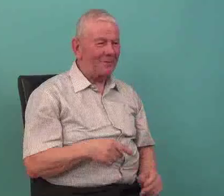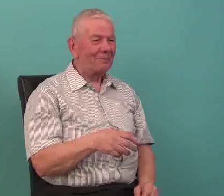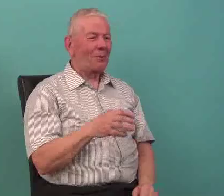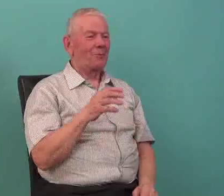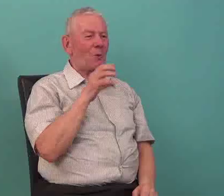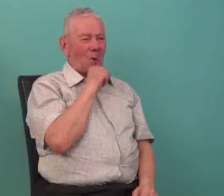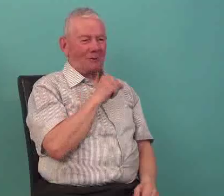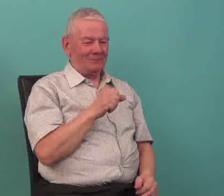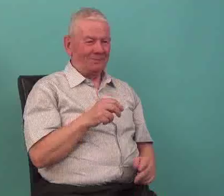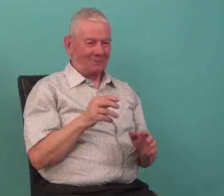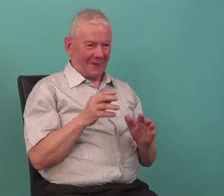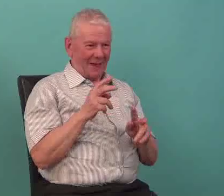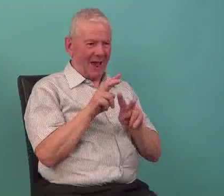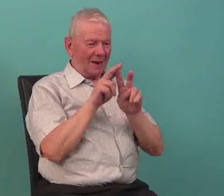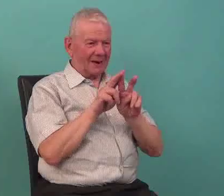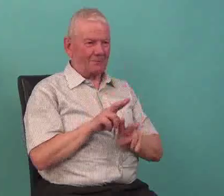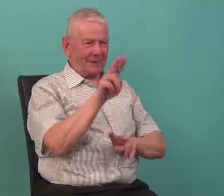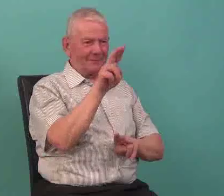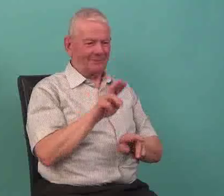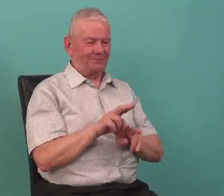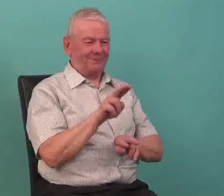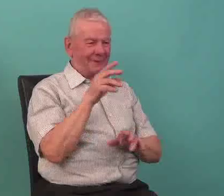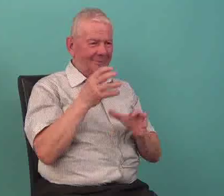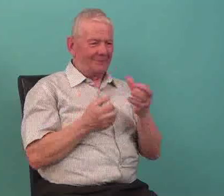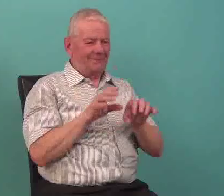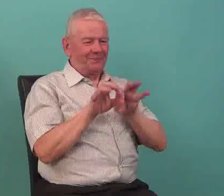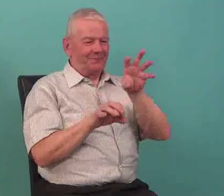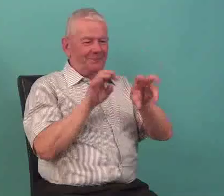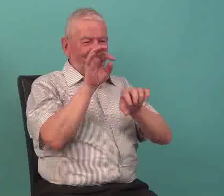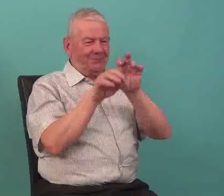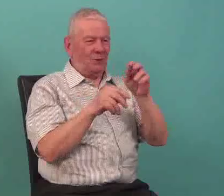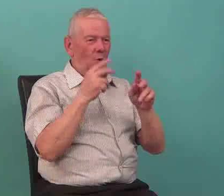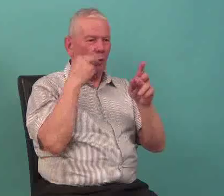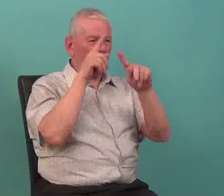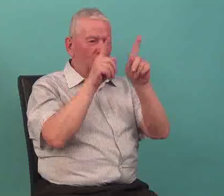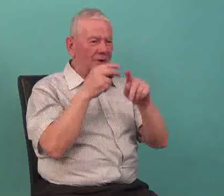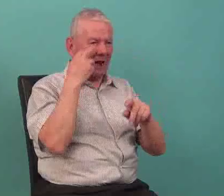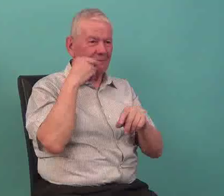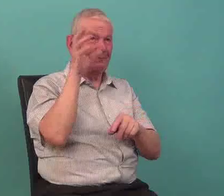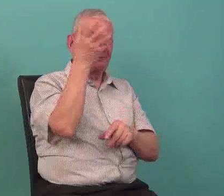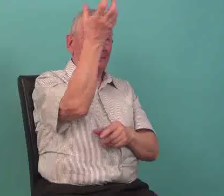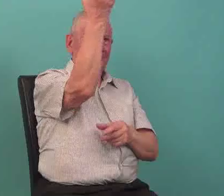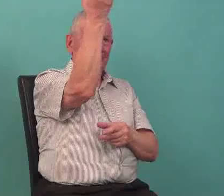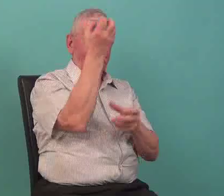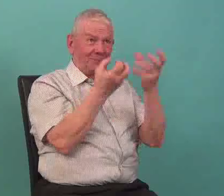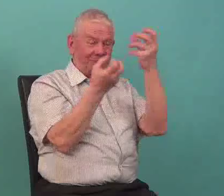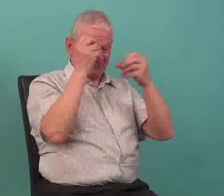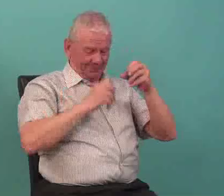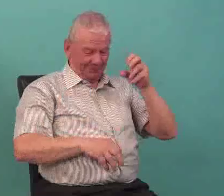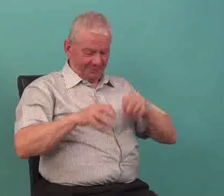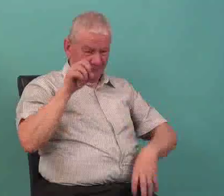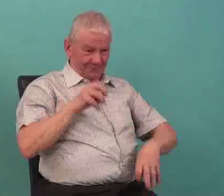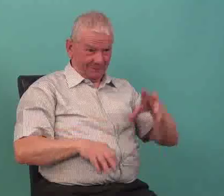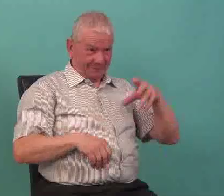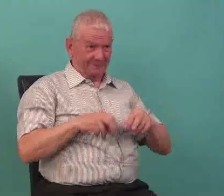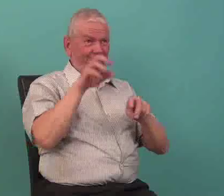Pan wchodzi po drabinie i zrywa gruszki do fartucha.